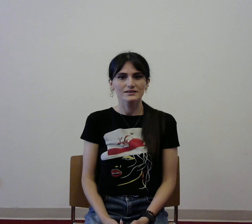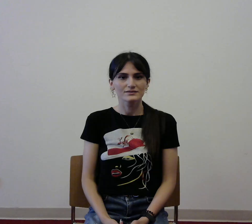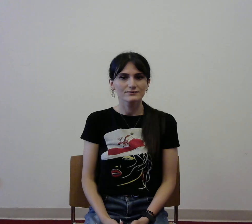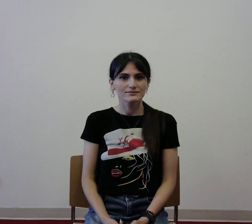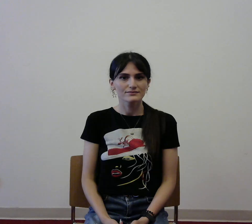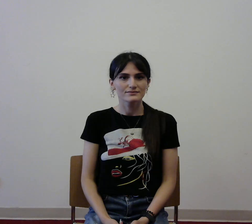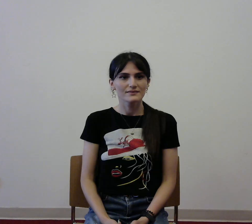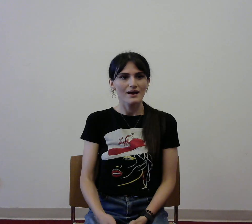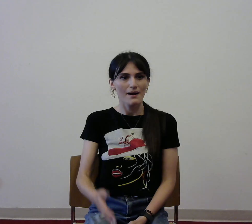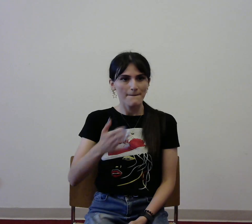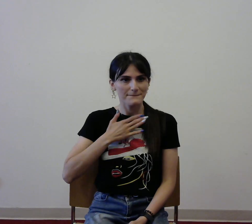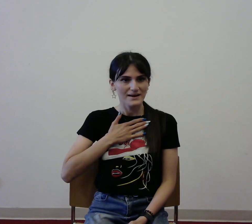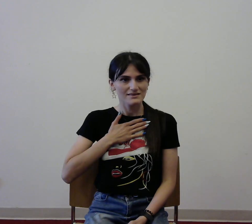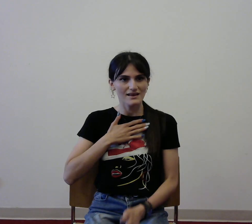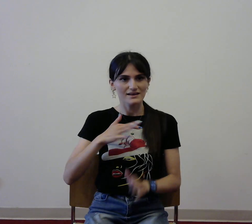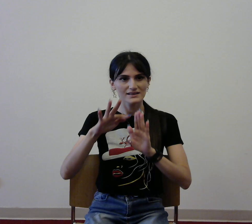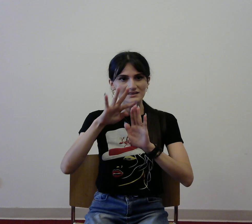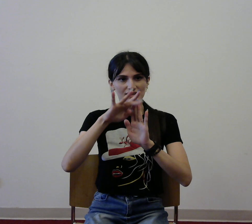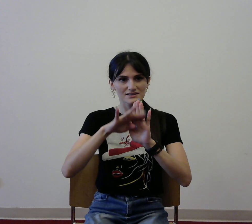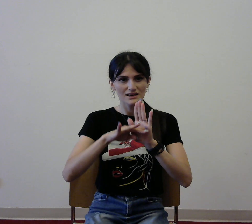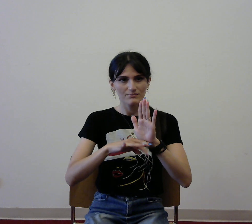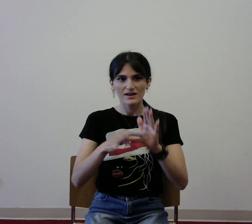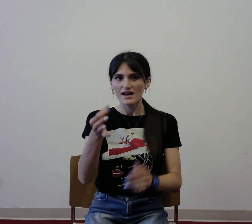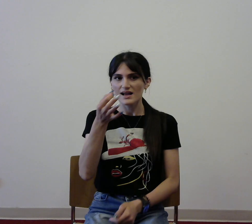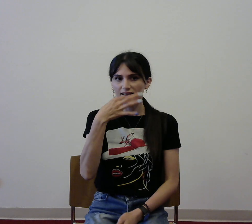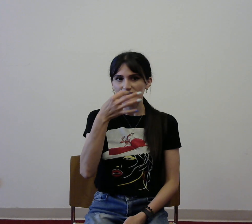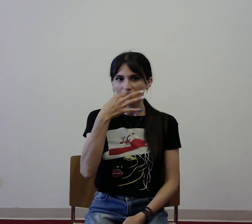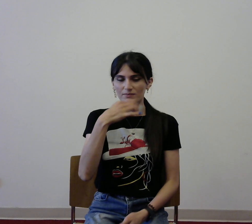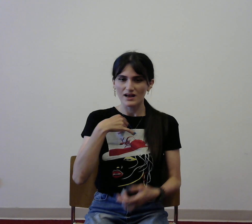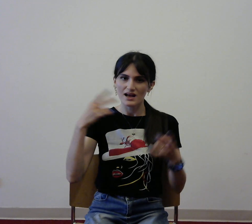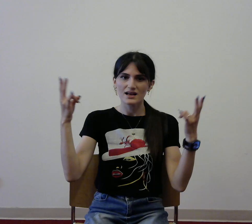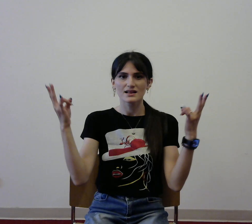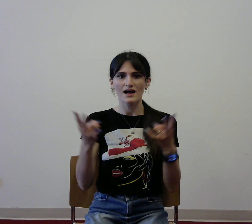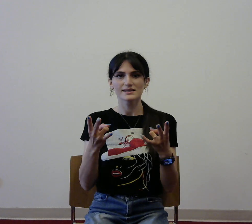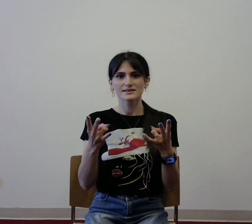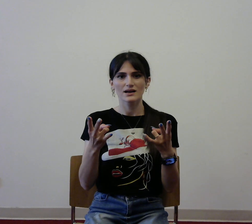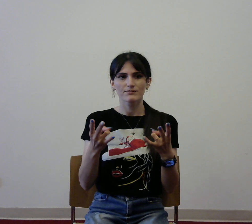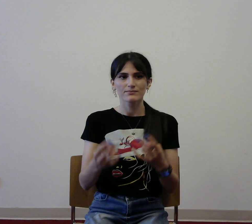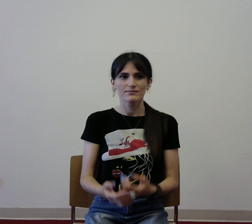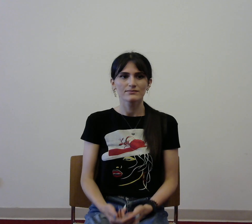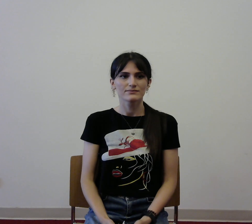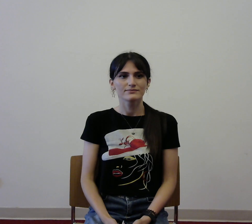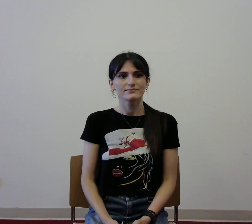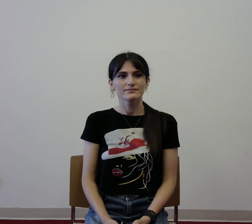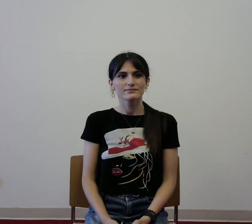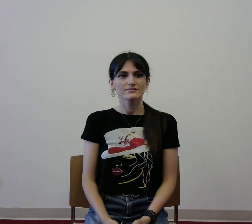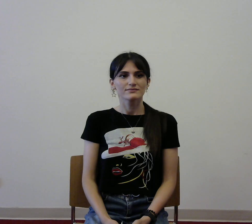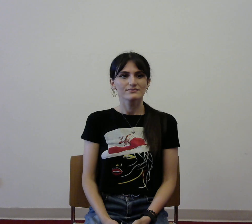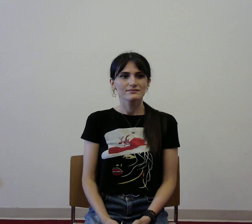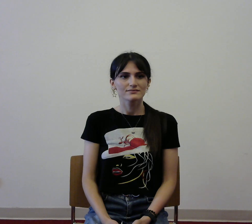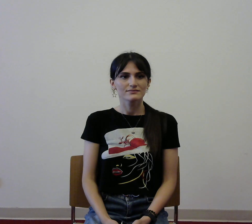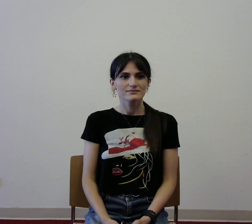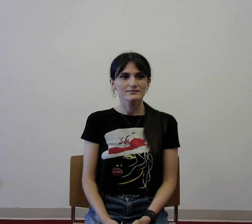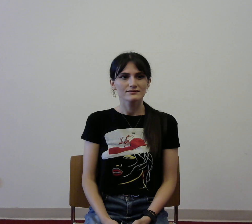Mənə siyahıdakı dərmanlar lazımdır